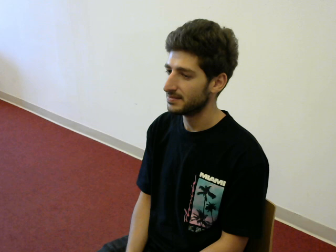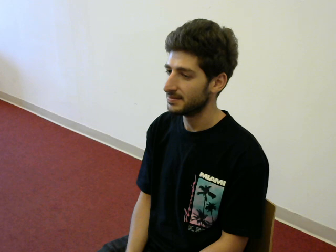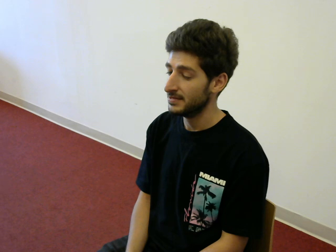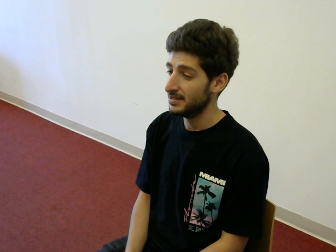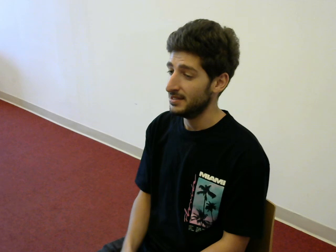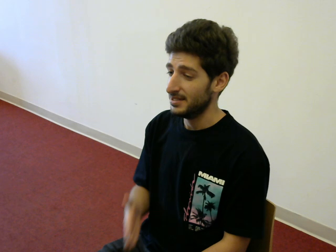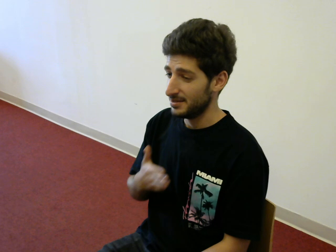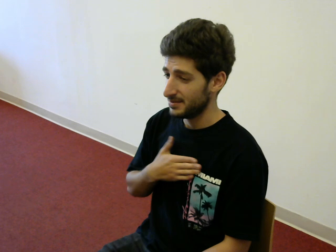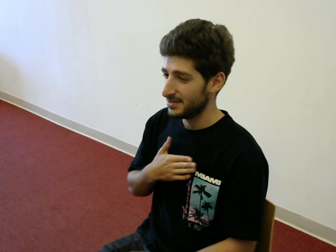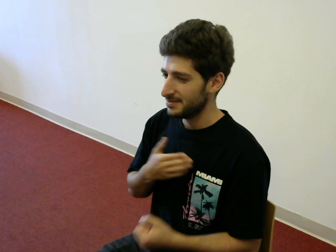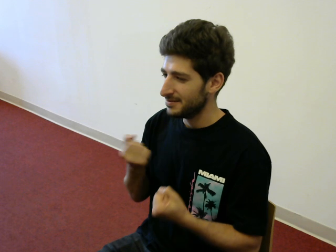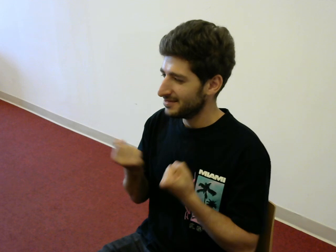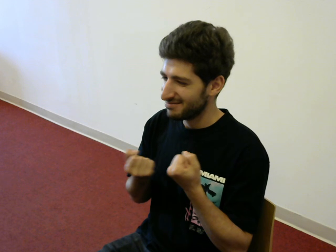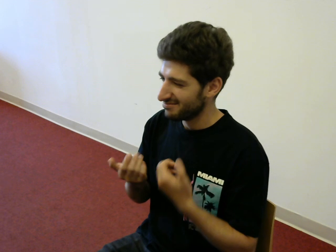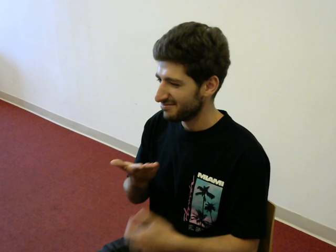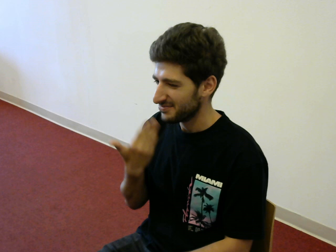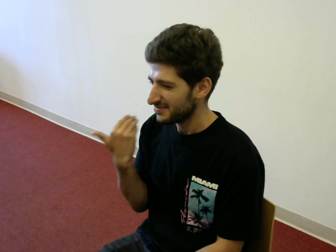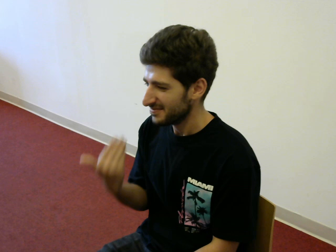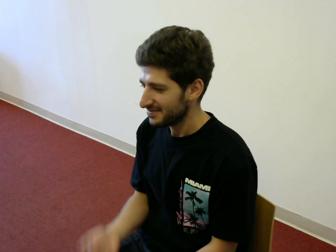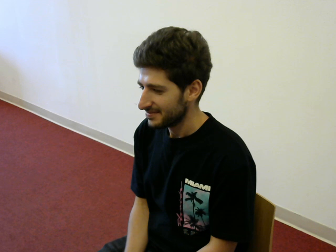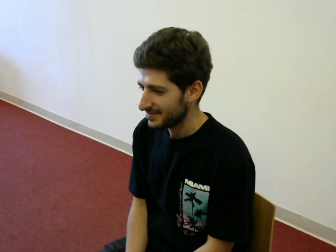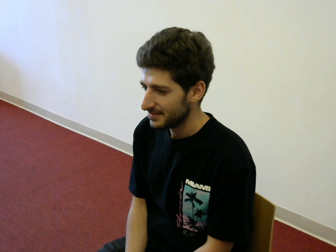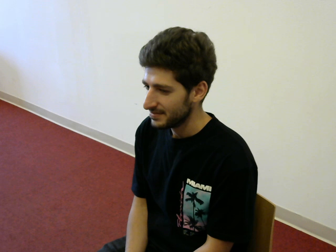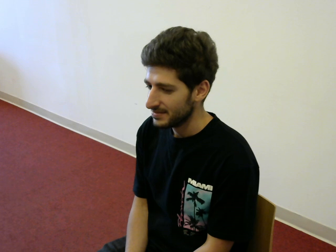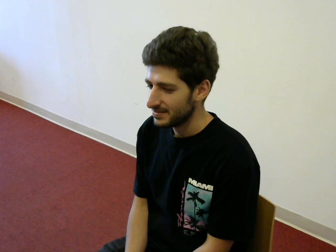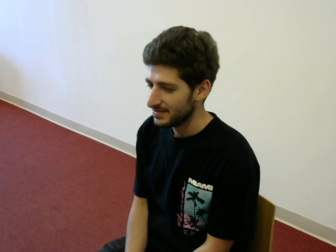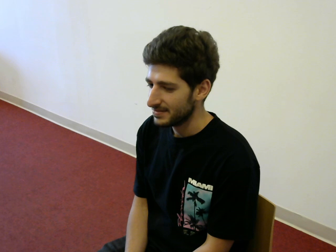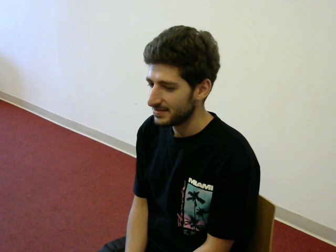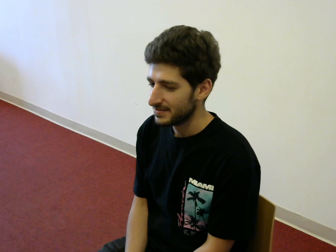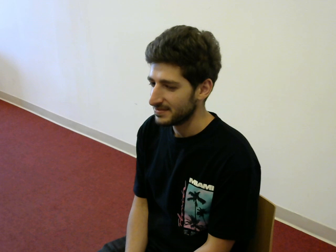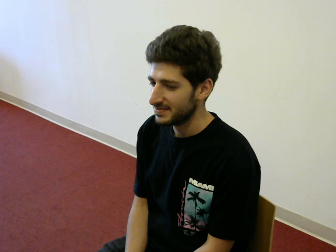Mənim avtomobilim yoxdur